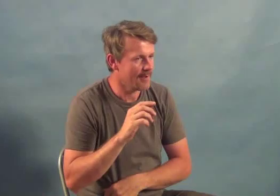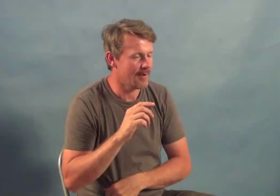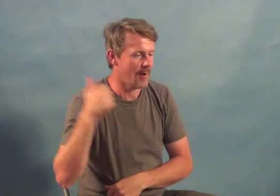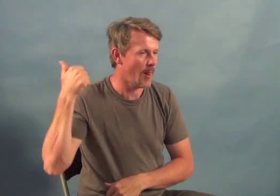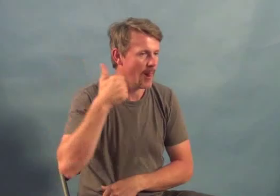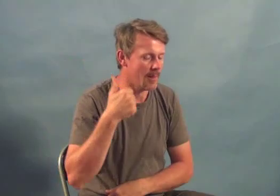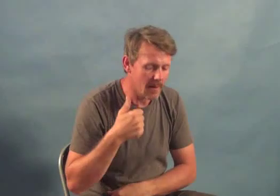Ktoś podszedł do chłopaka od tyłu.